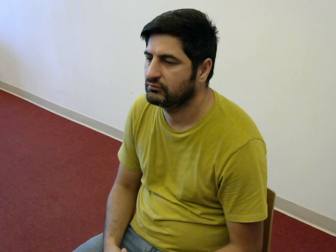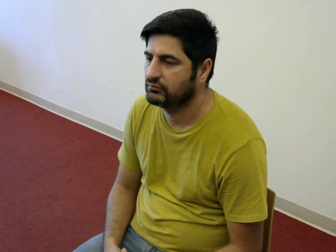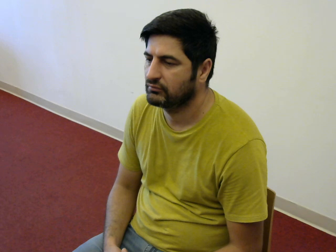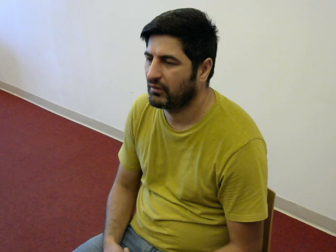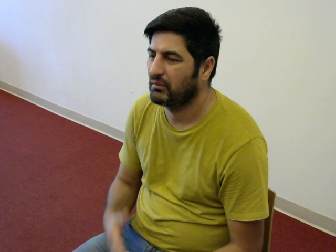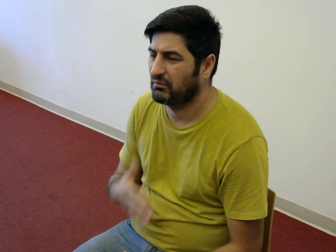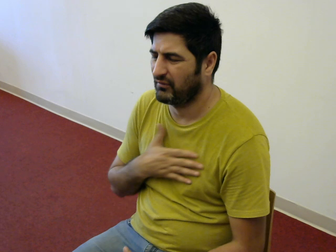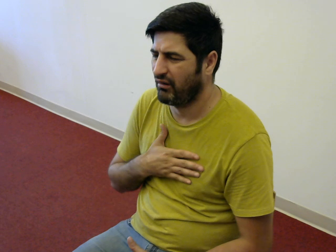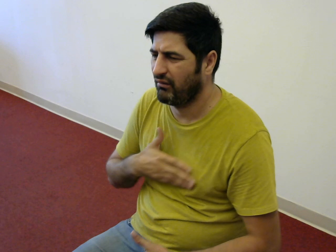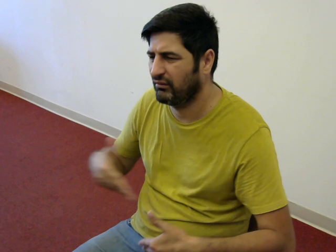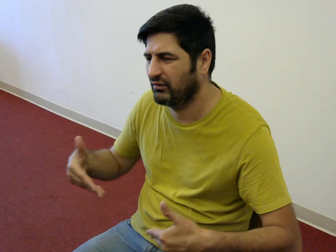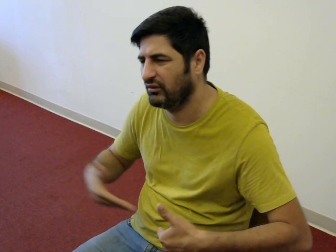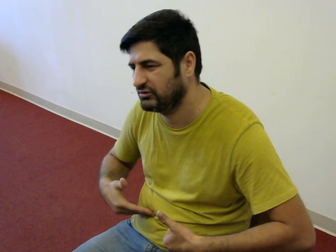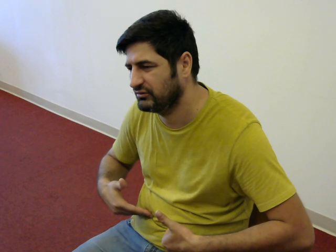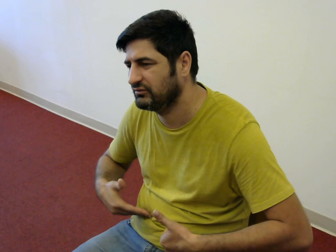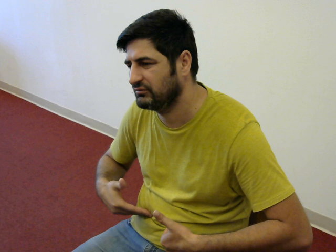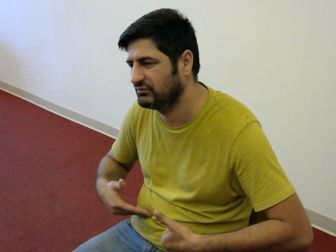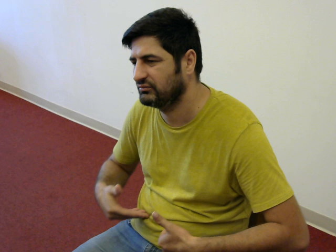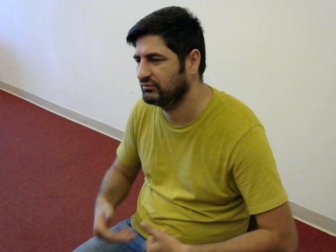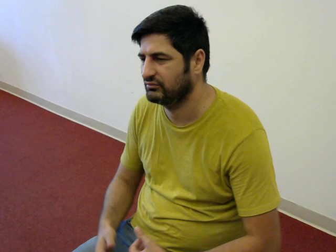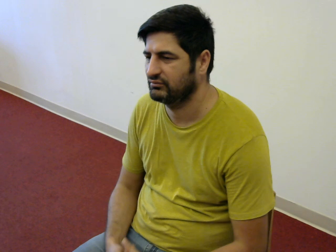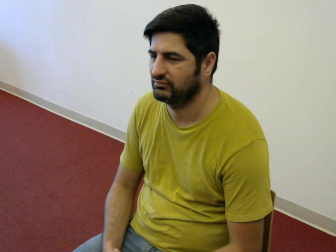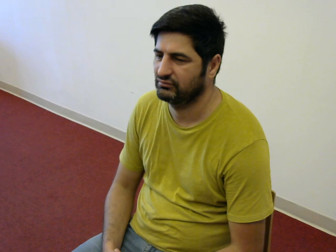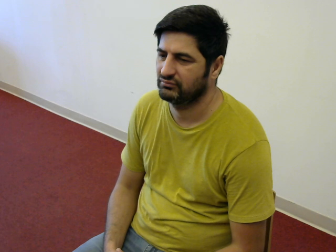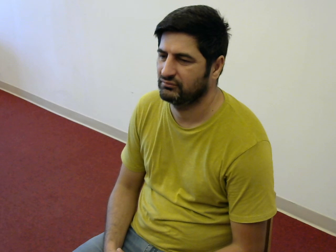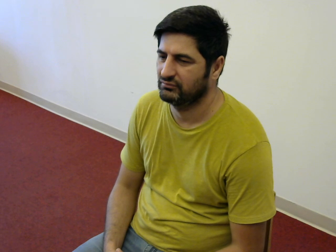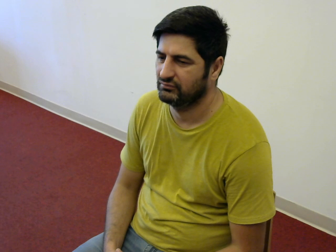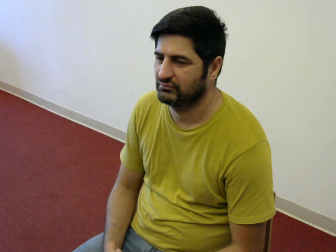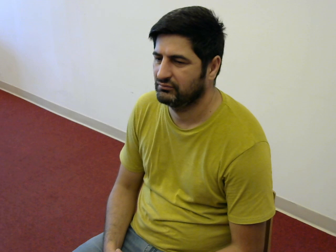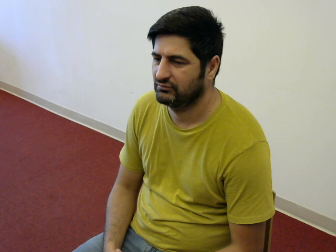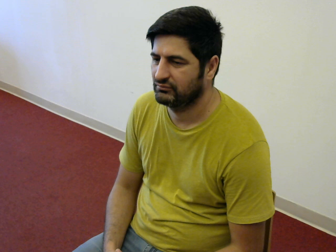Mən acam